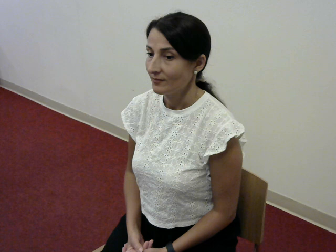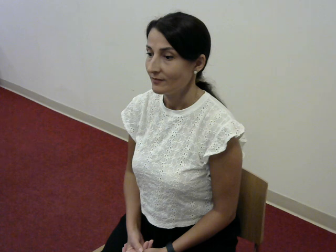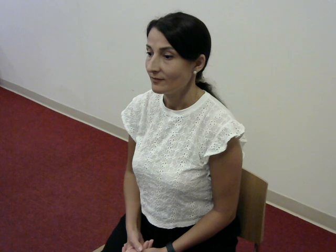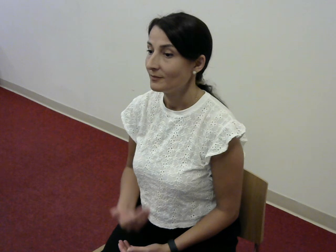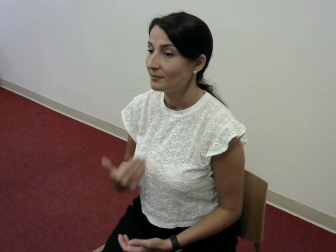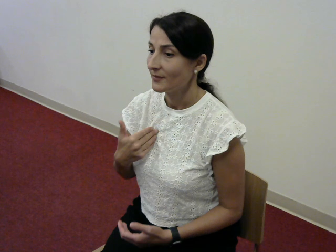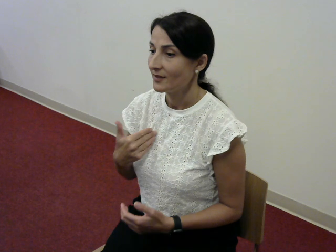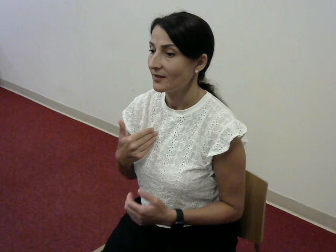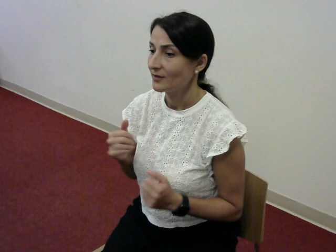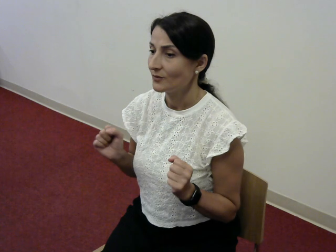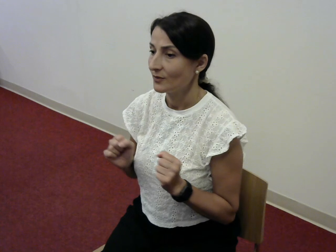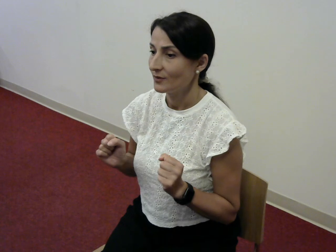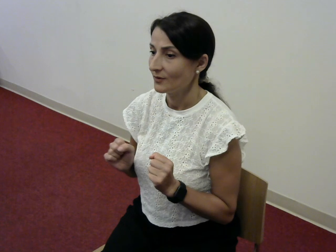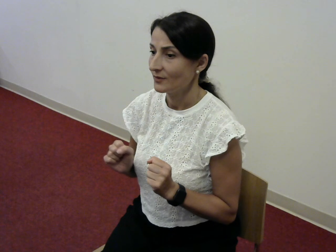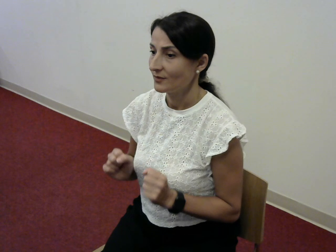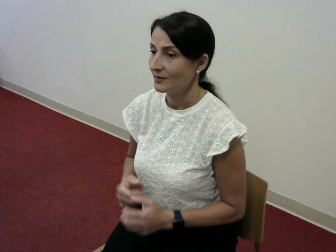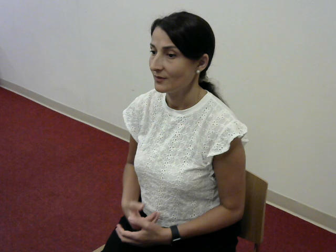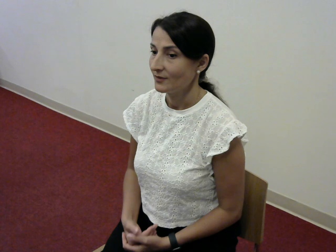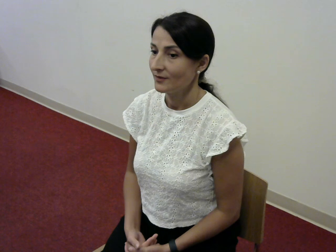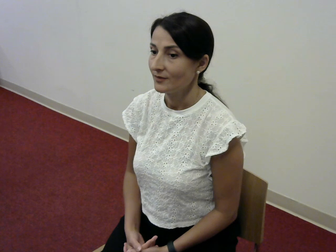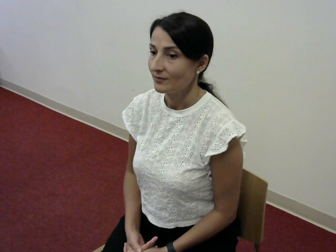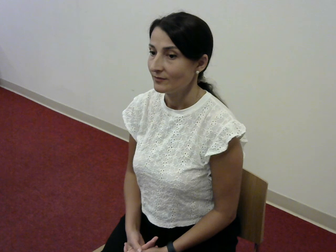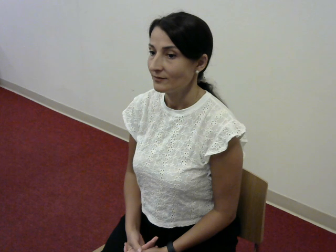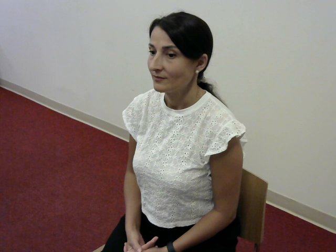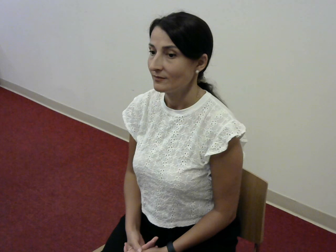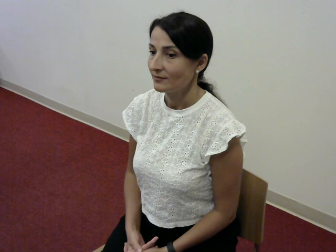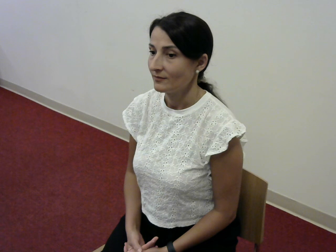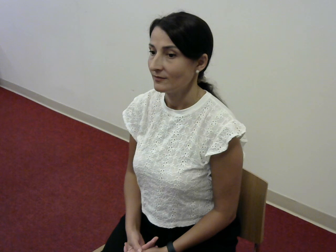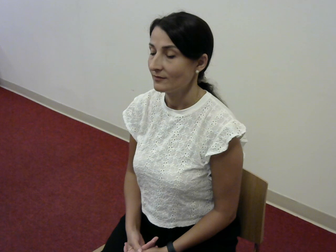Mənə soyuqdur